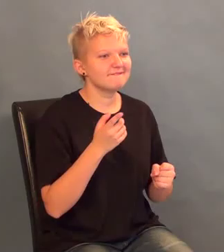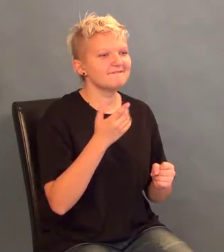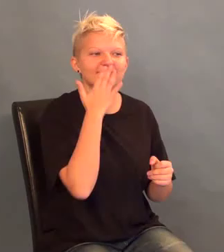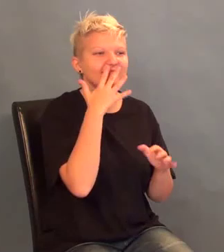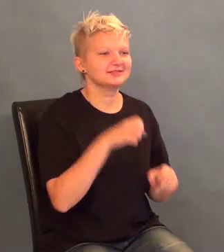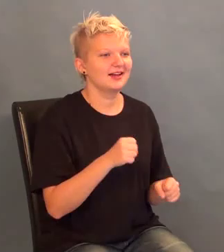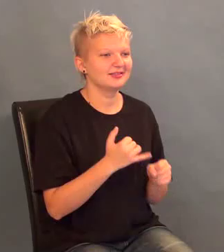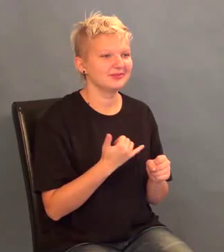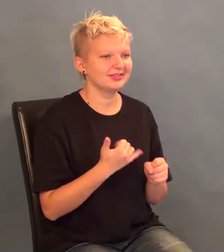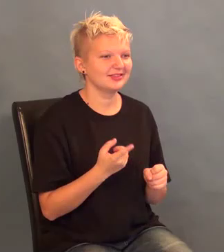Jak wyglądają twoje zajęcia w piątek.